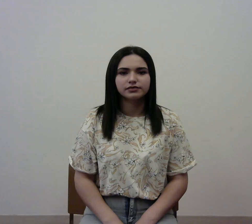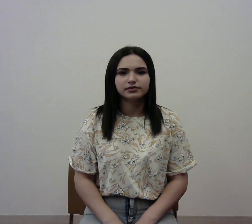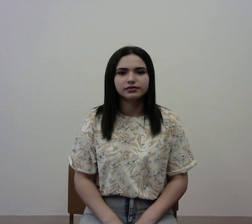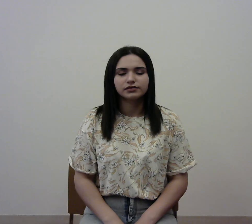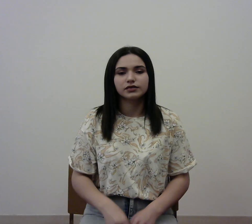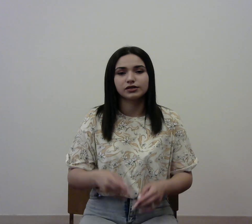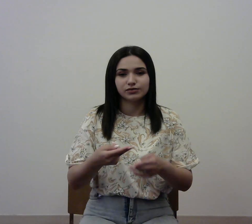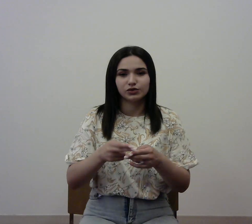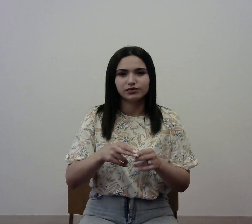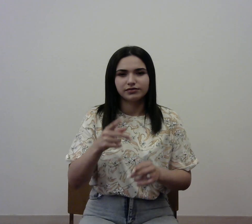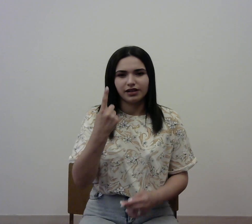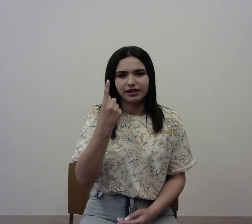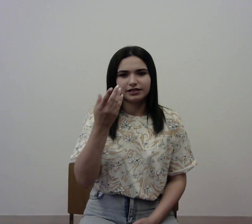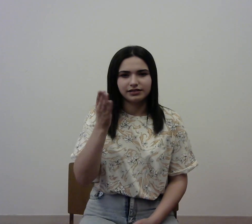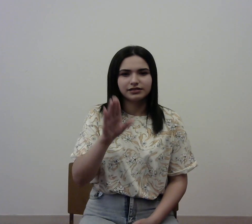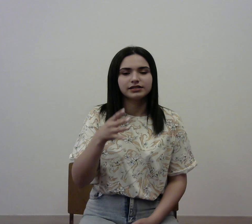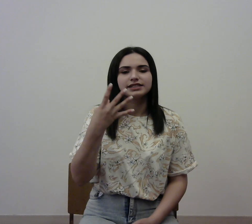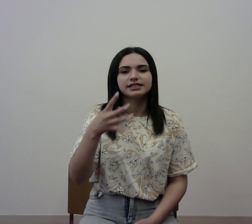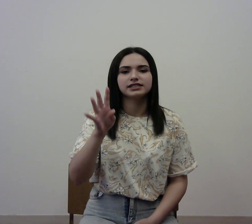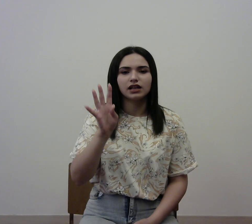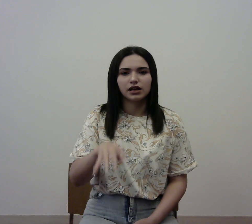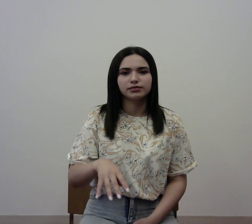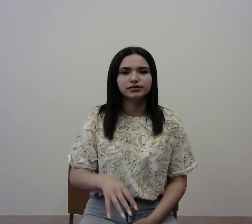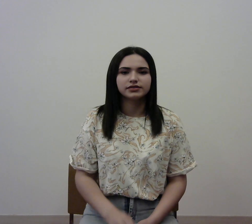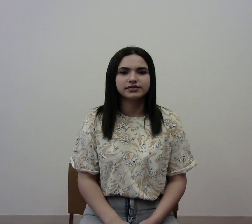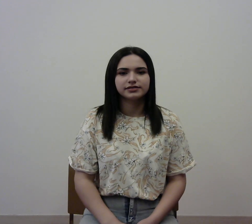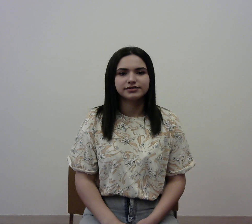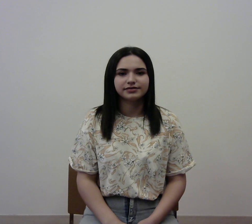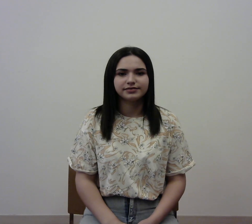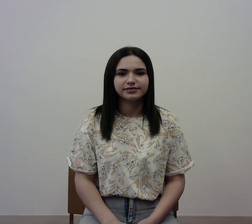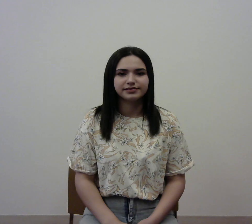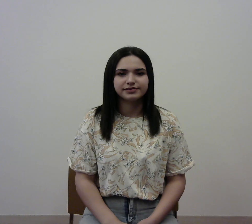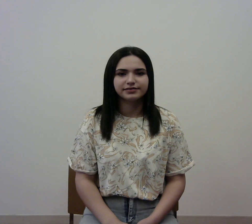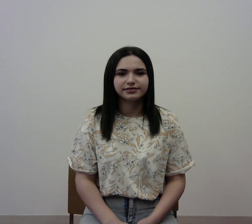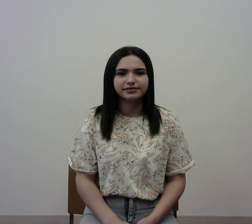Bunun bir dənəsi 40 qəpikdir